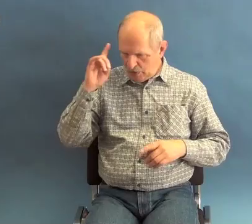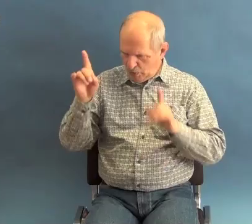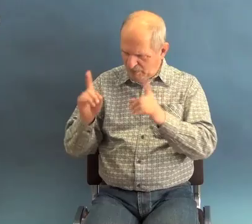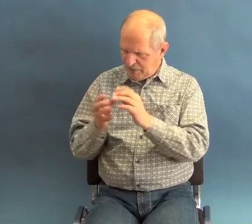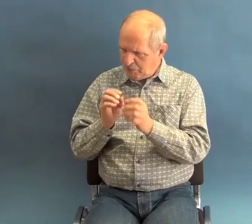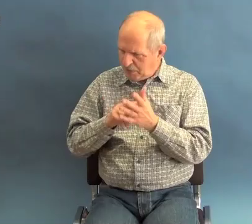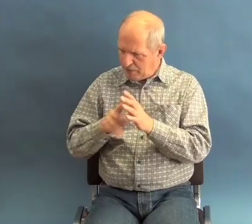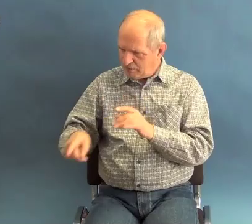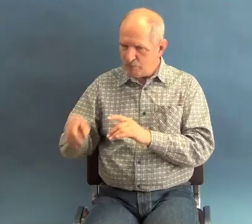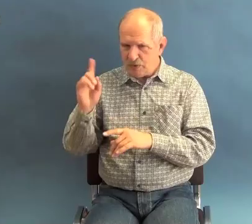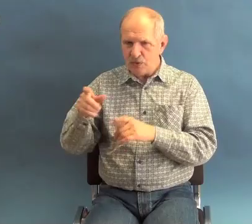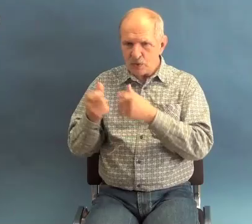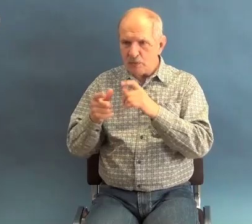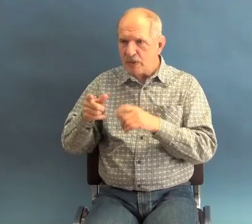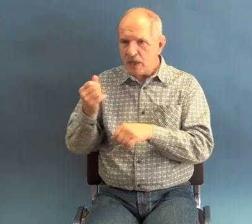Planują, że dziecko pójdzie rzucać kamieniami.